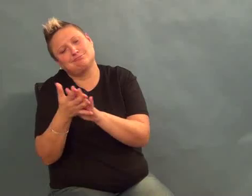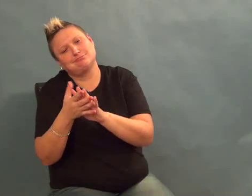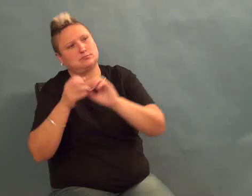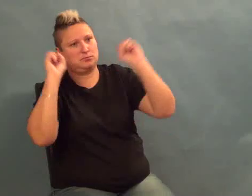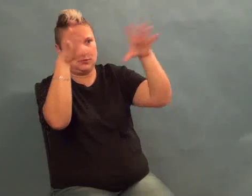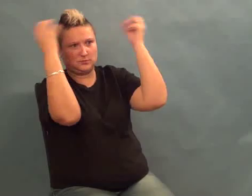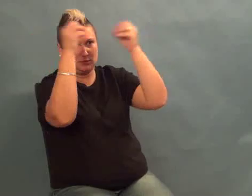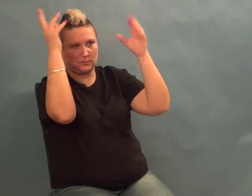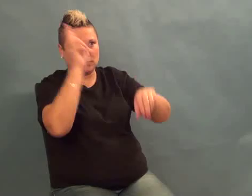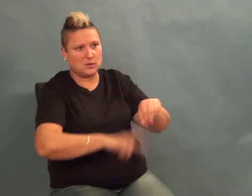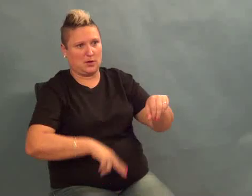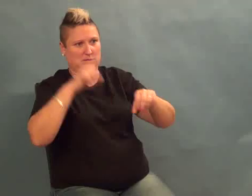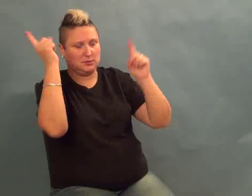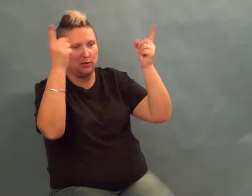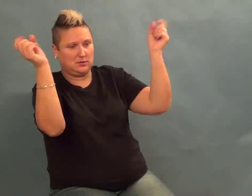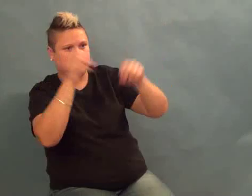Nagle włącza się alarm, przyjeżdża policja.